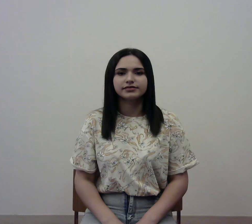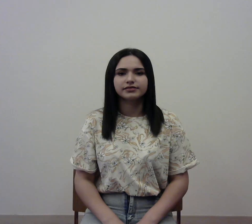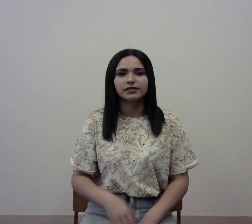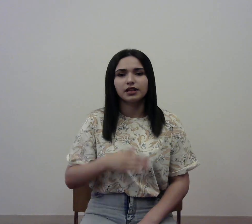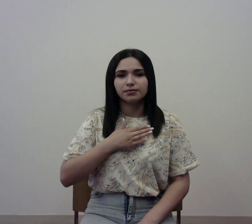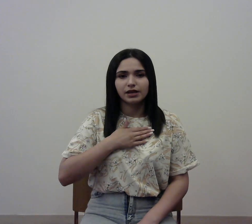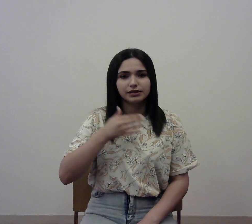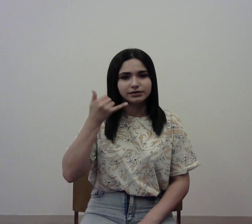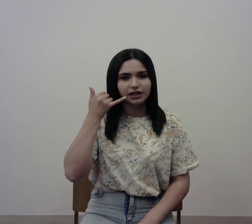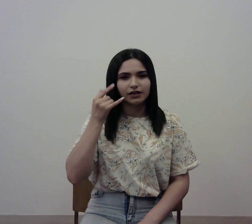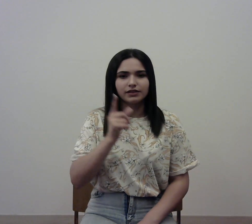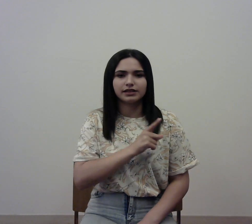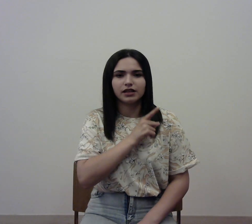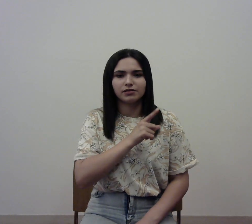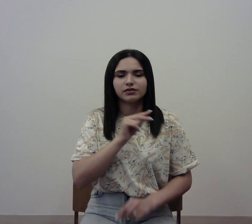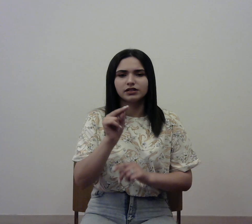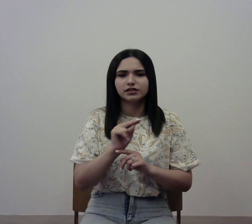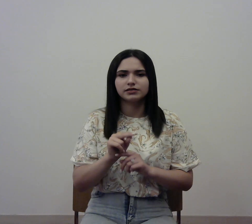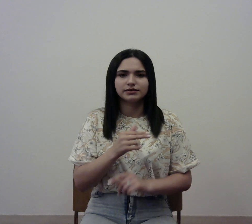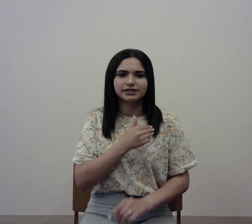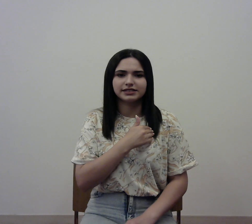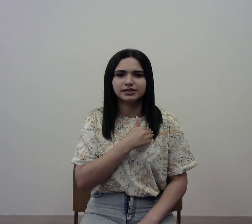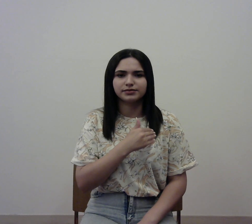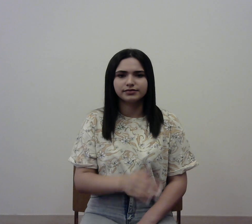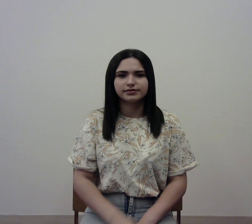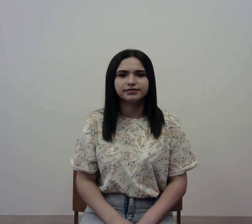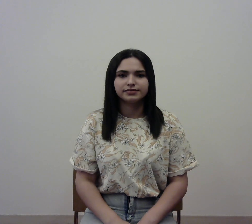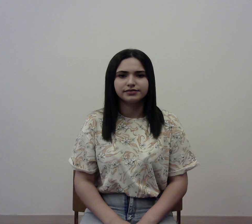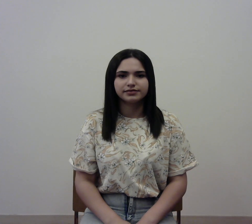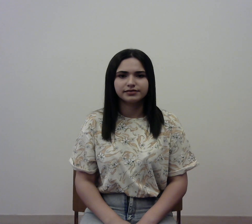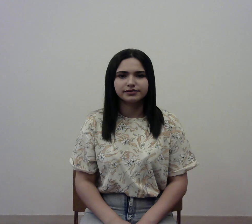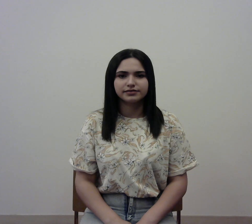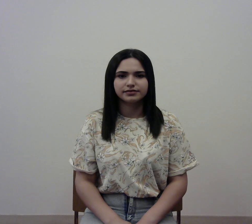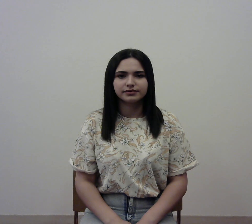Mən telefonu təmir etdirmək istəyirəm